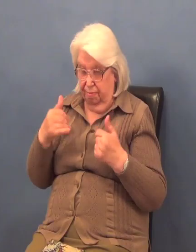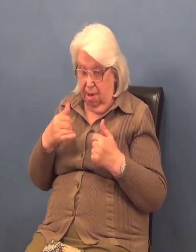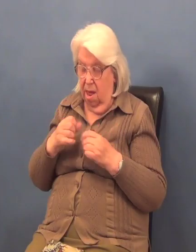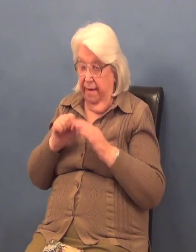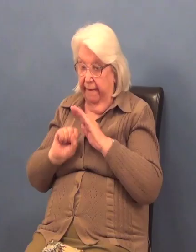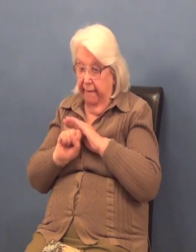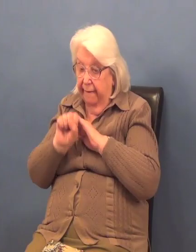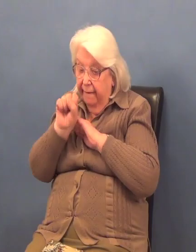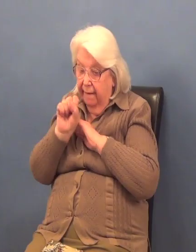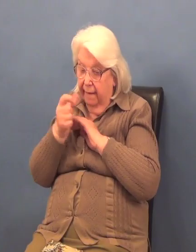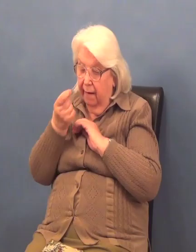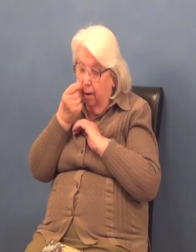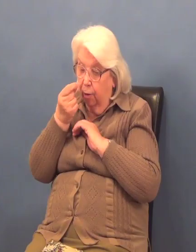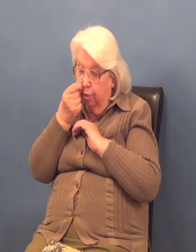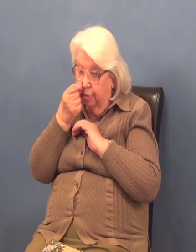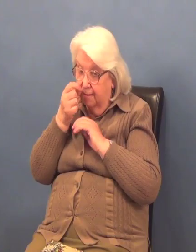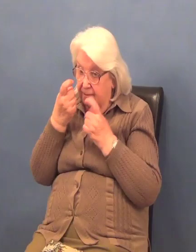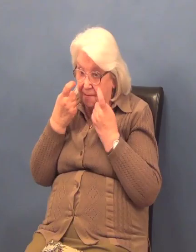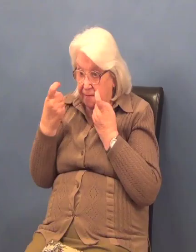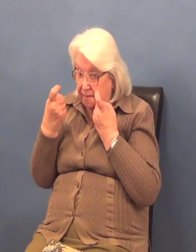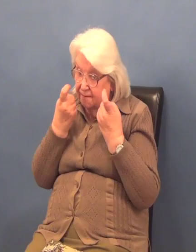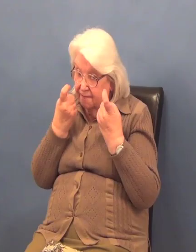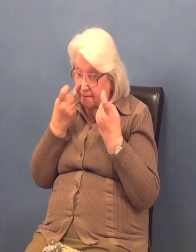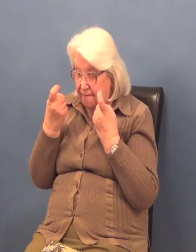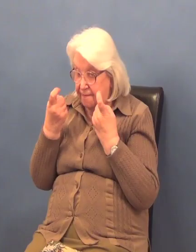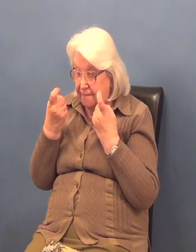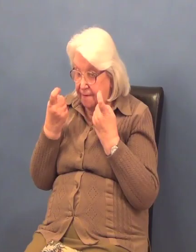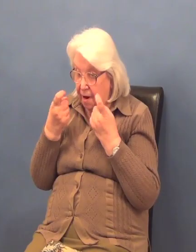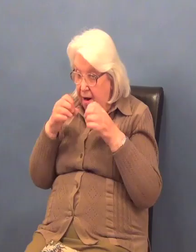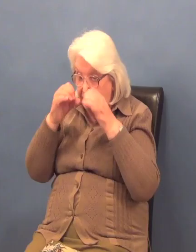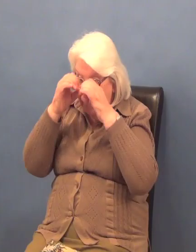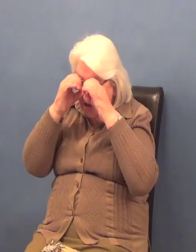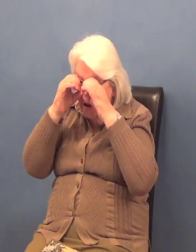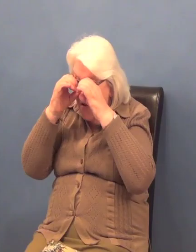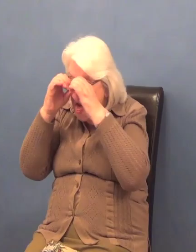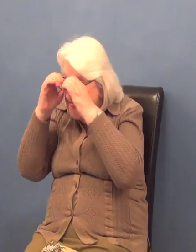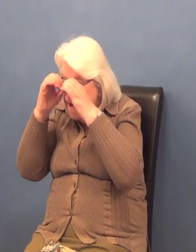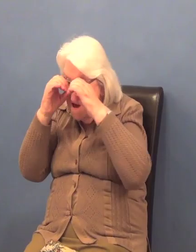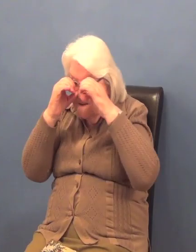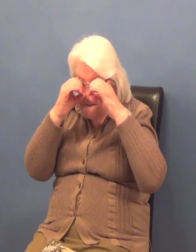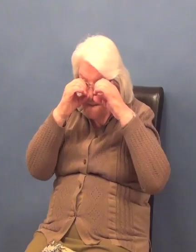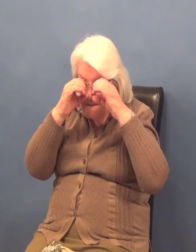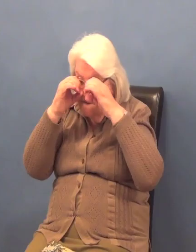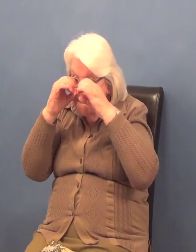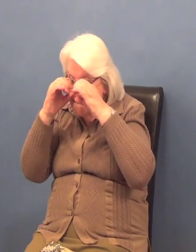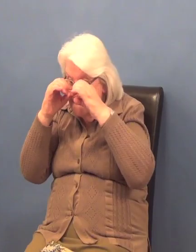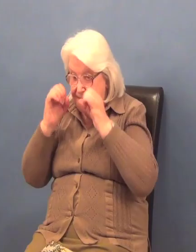Pojawia się kot, rozgląda się i patrzy przez lornetkę.